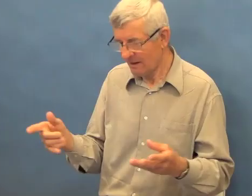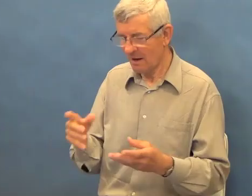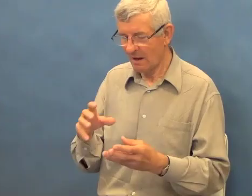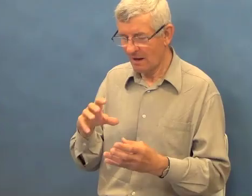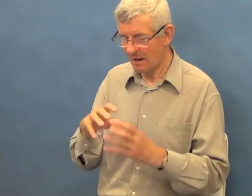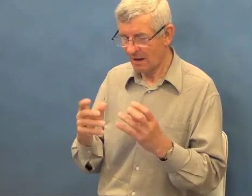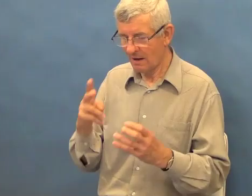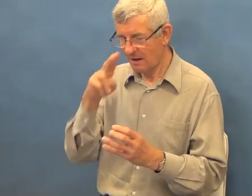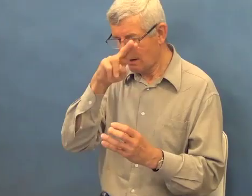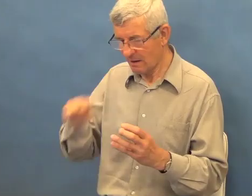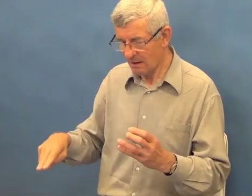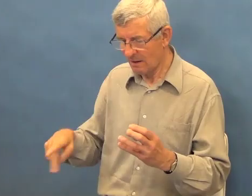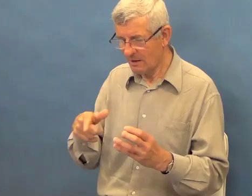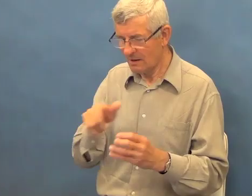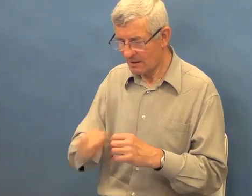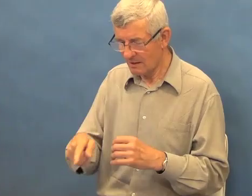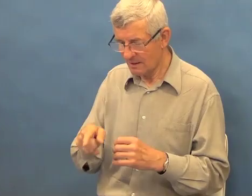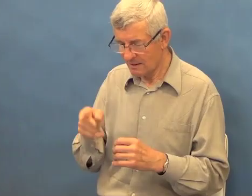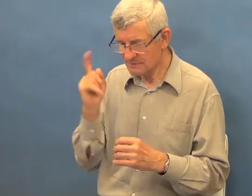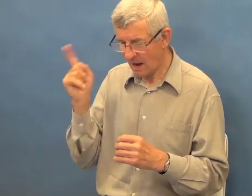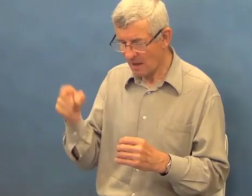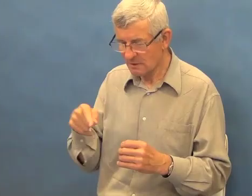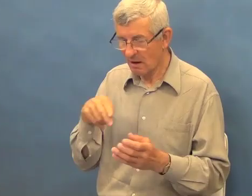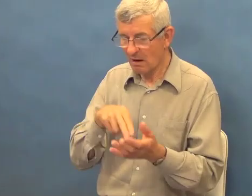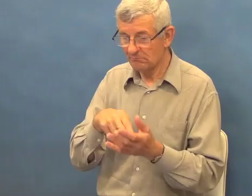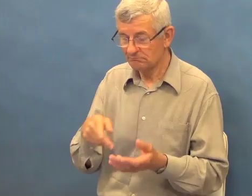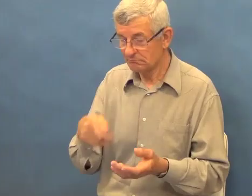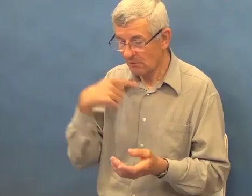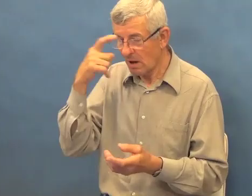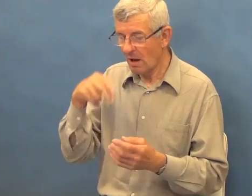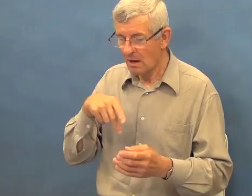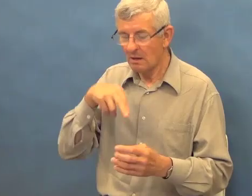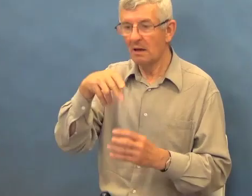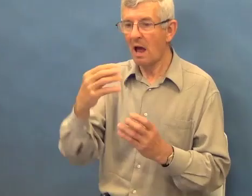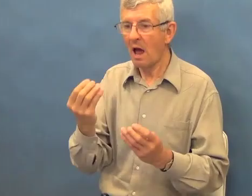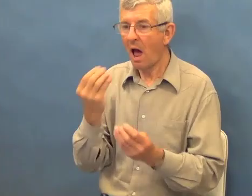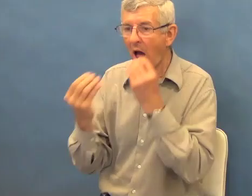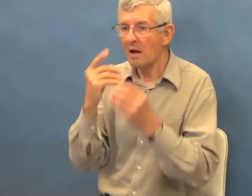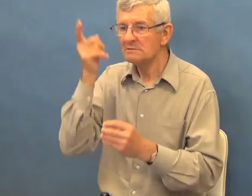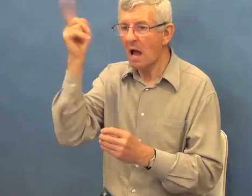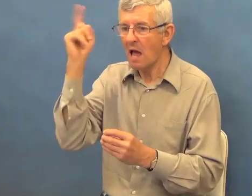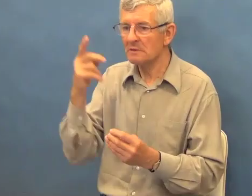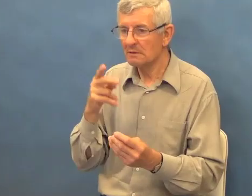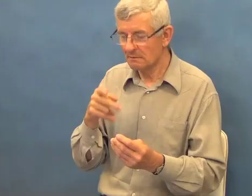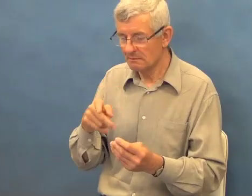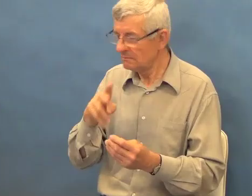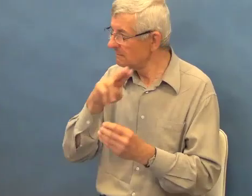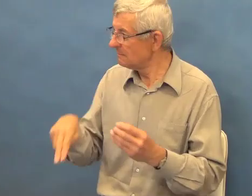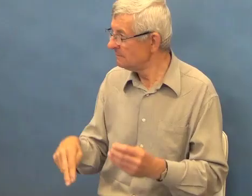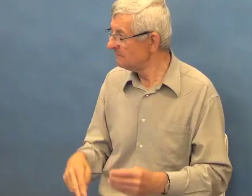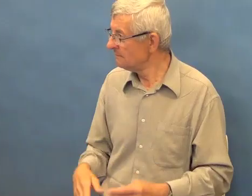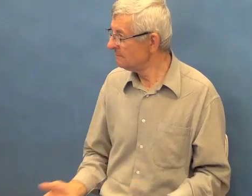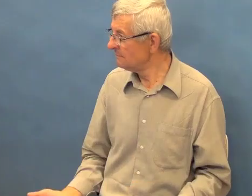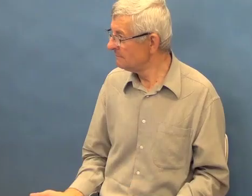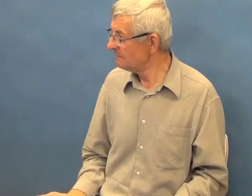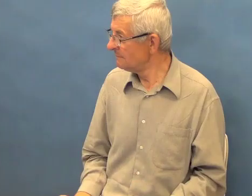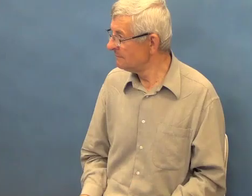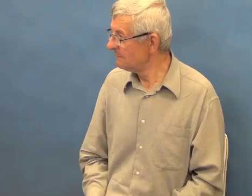Jest znak skreślony, a w nim hamburger, myślę, że nie wolno iść i jeść, jest zakaz.